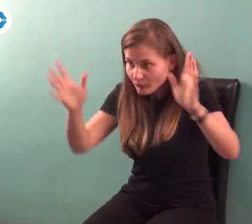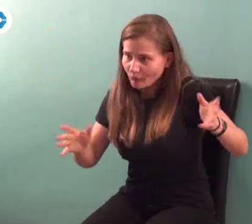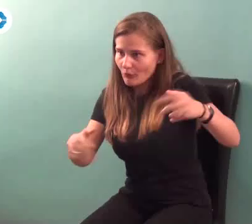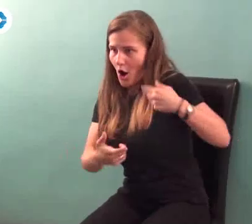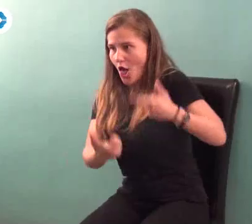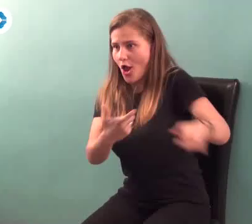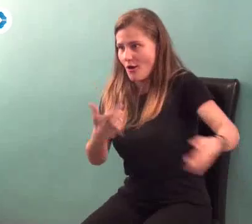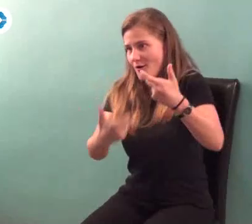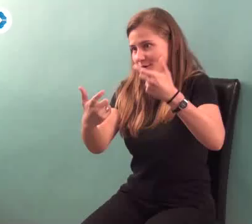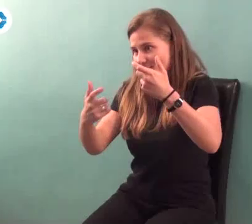Zajmie się tym, zrobi okno.